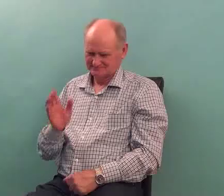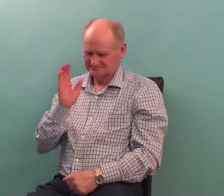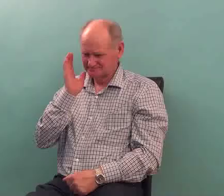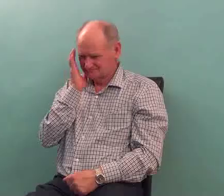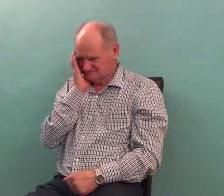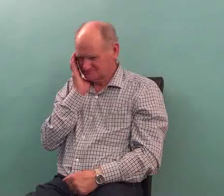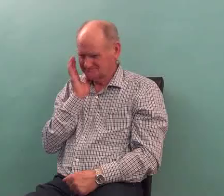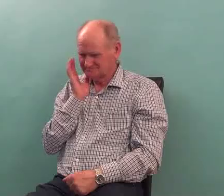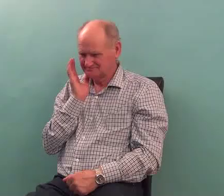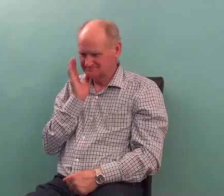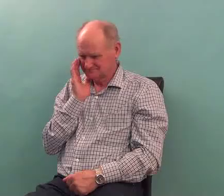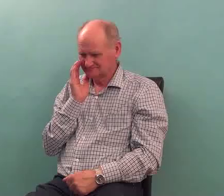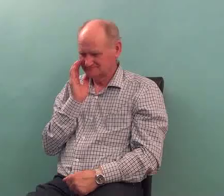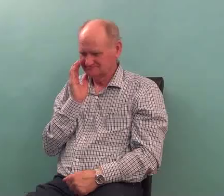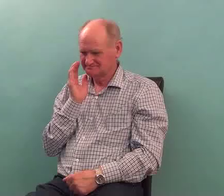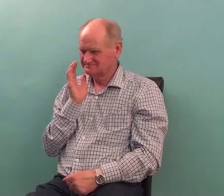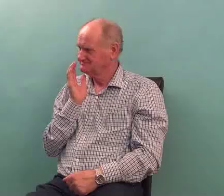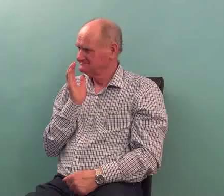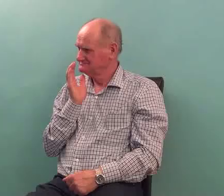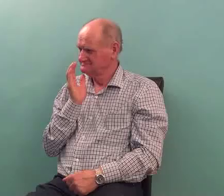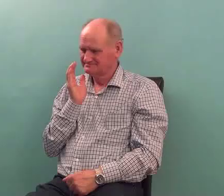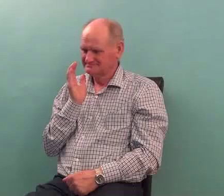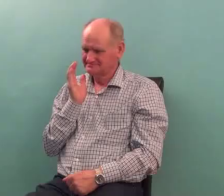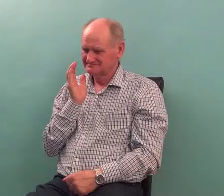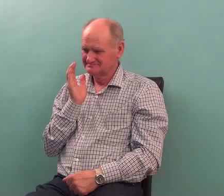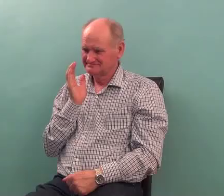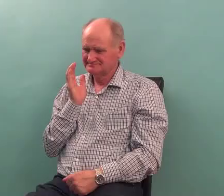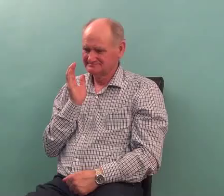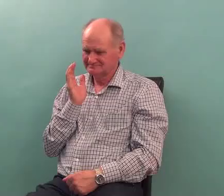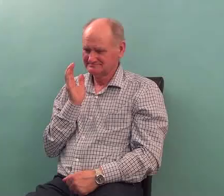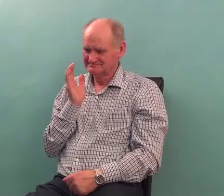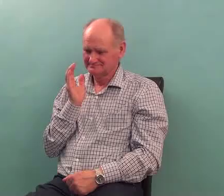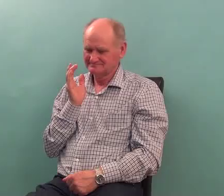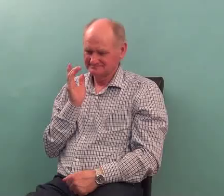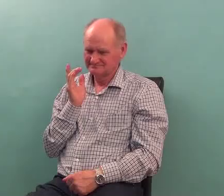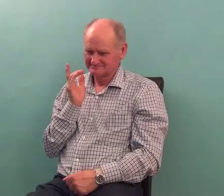Śpi.